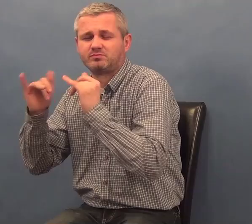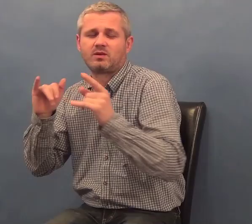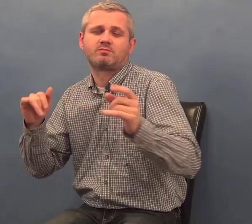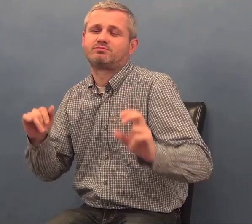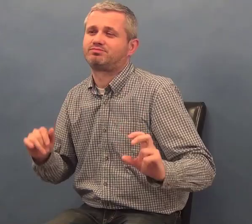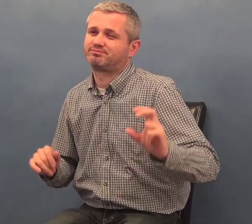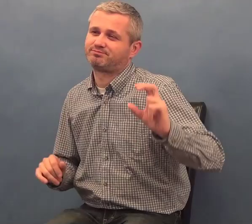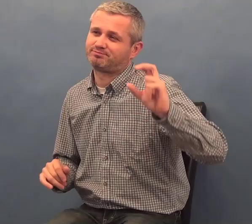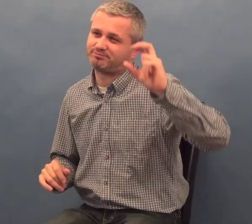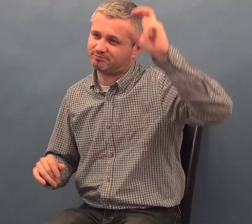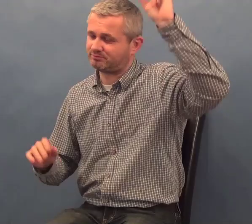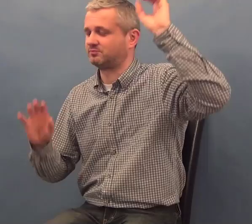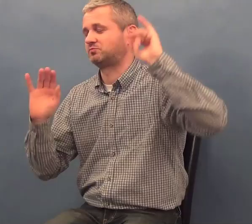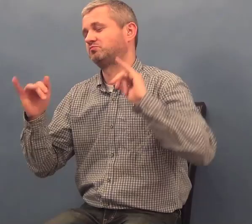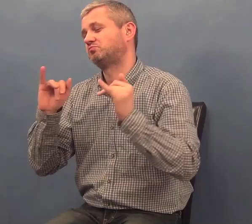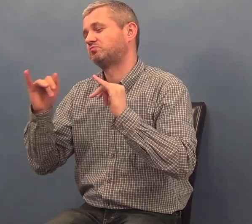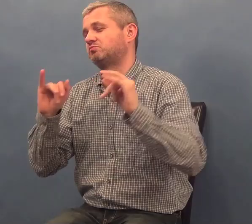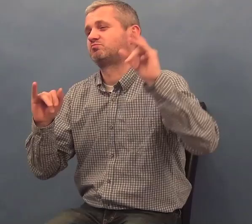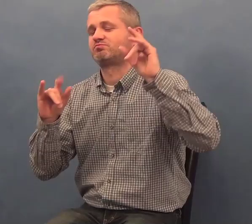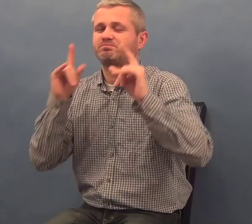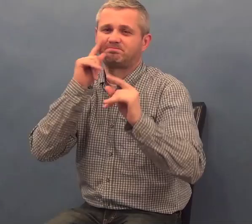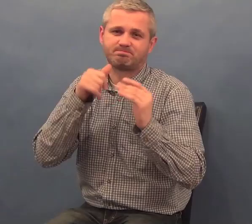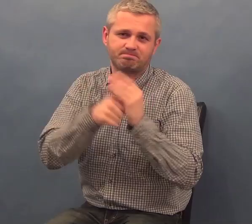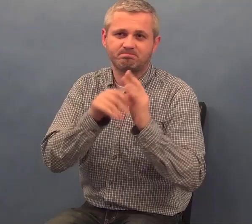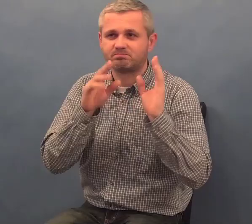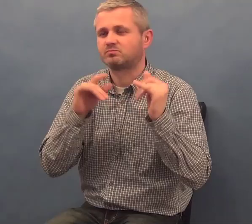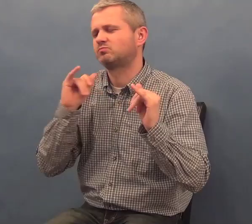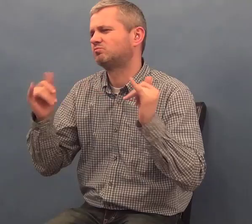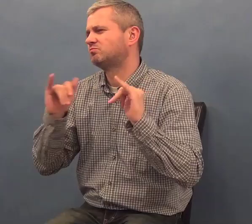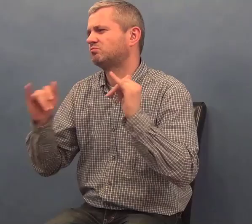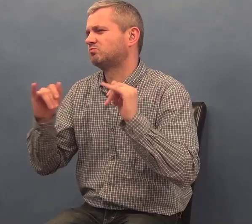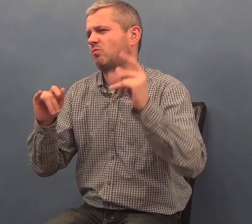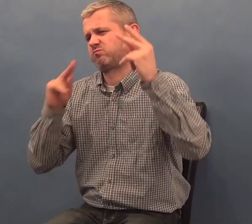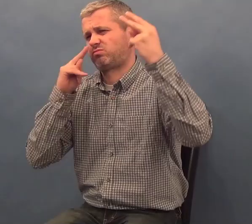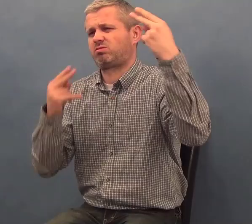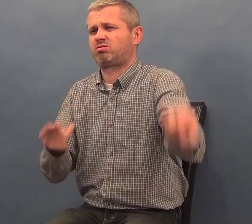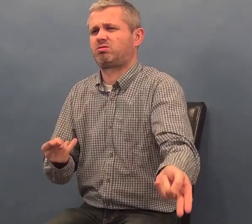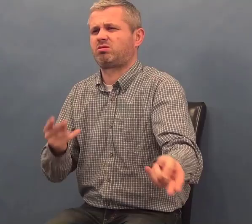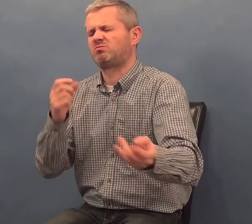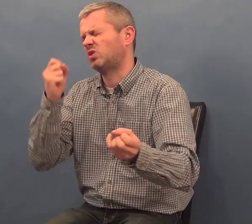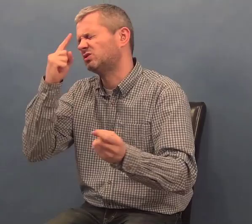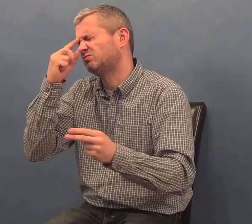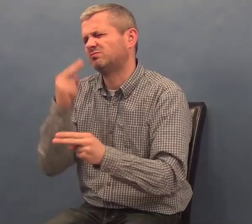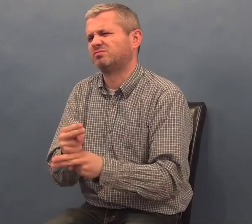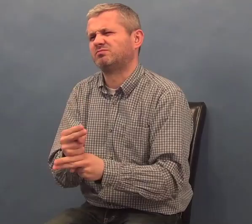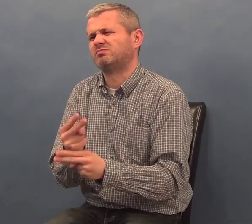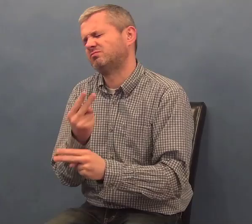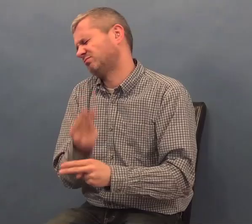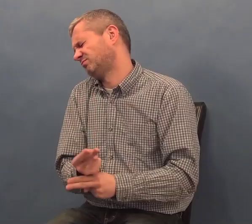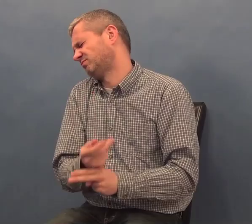Jedzie windą w górę, wyłącza światło i zasypia, a na dole wciąż rozmawiają. On pada na łóżko, zasypia i mocno śpi.